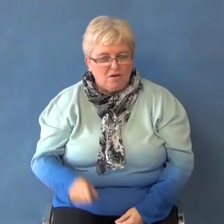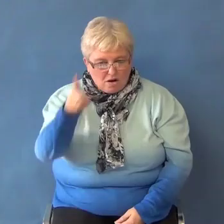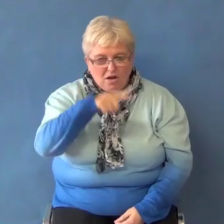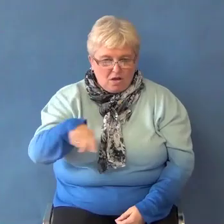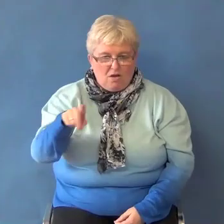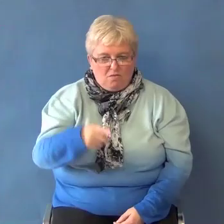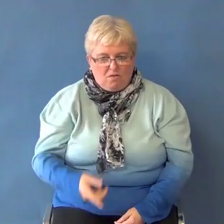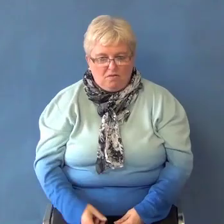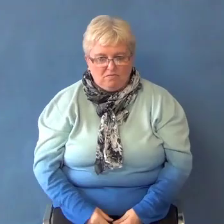Znak.